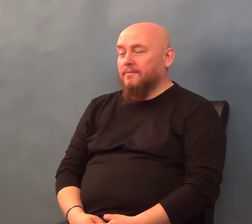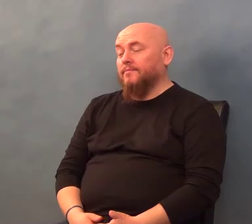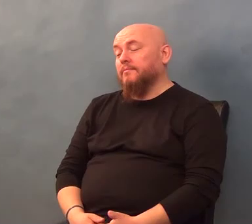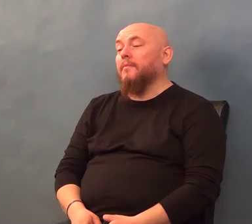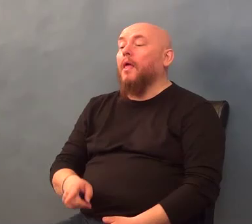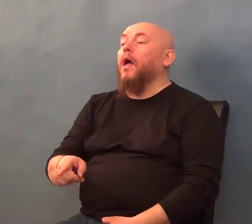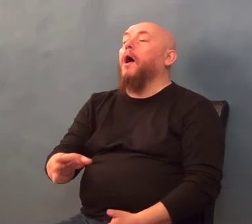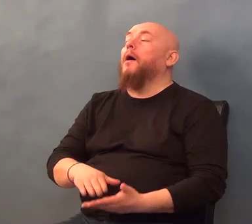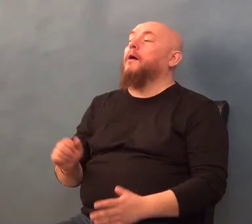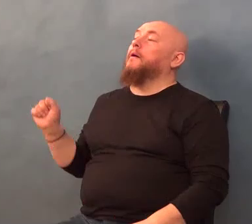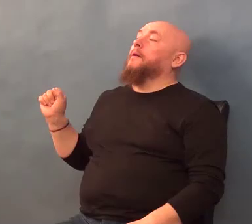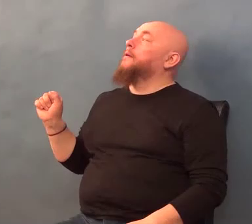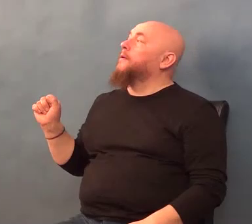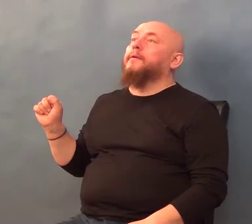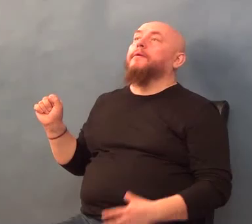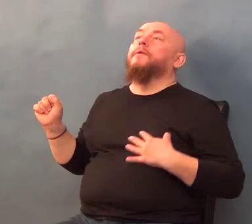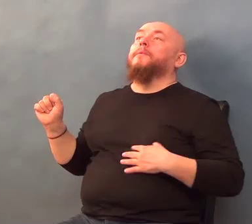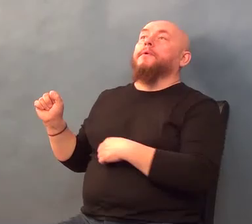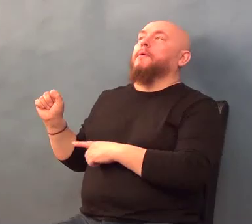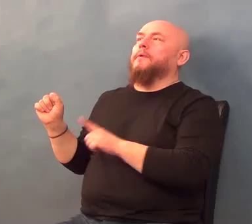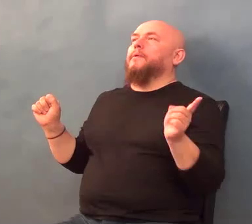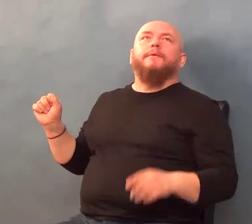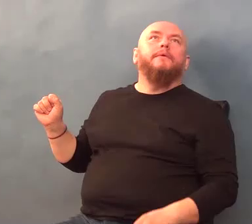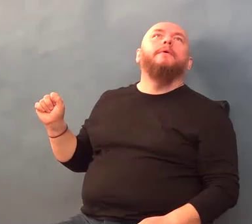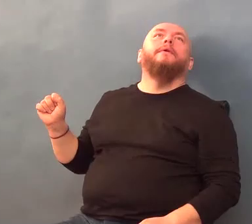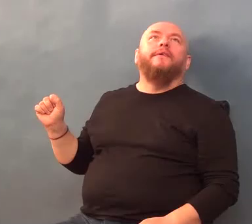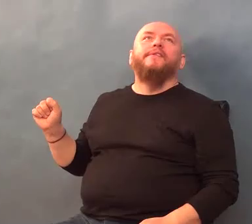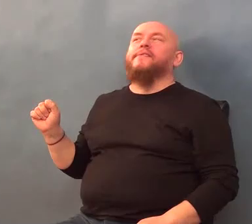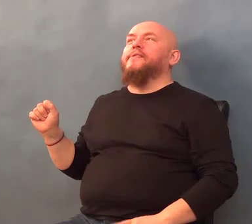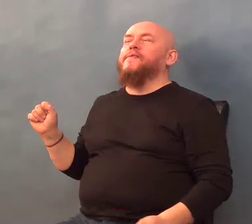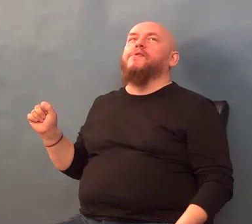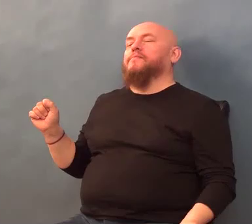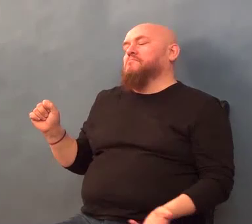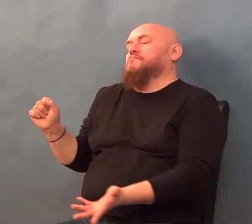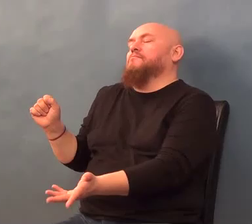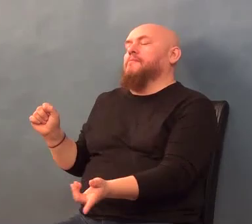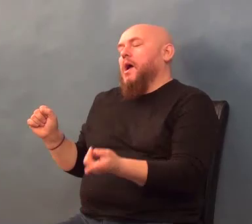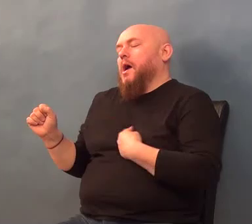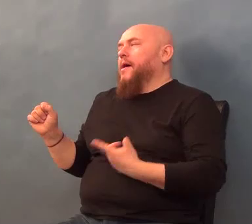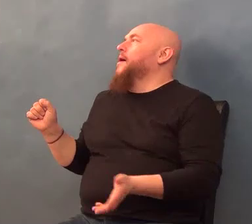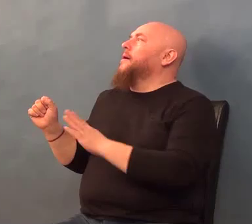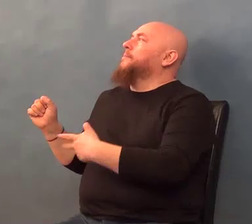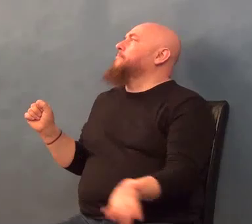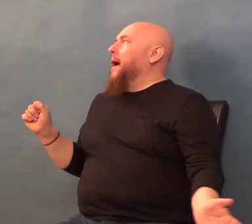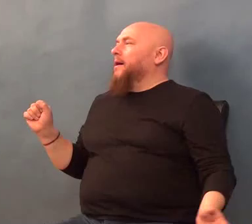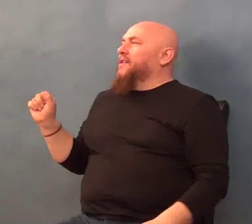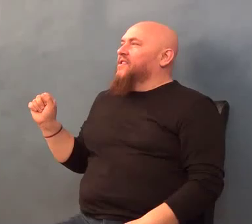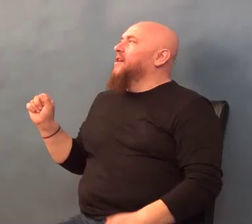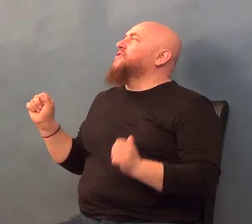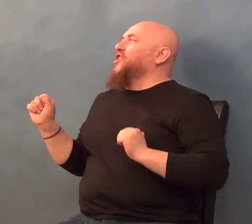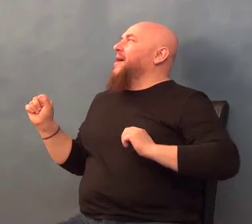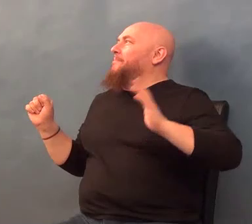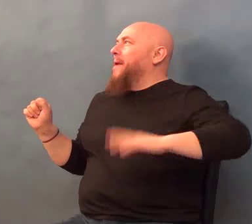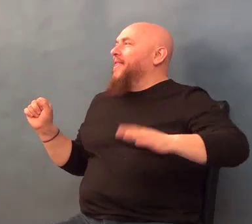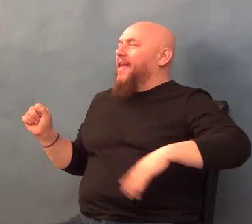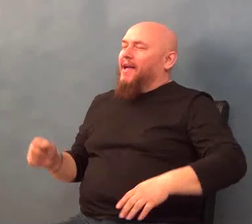Albo na przykład ktoś trzyma coś w ręku i nie czuje, że coś go mija, bo czeka, aż spadnie deszcz.